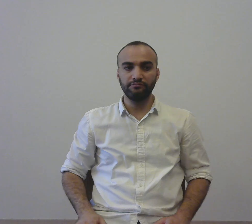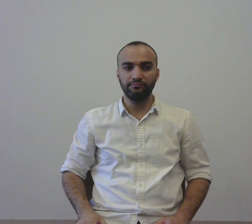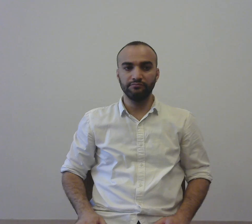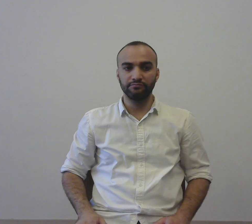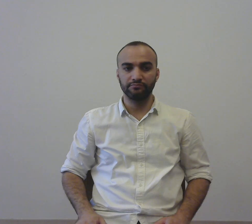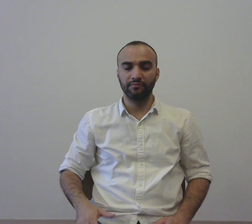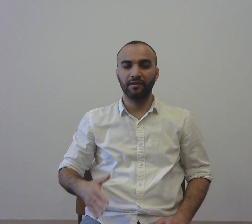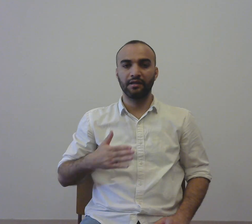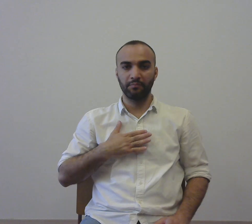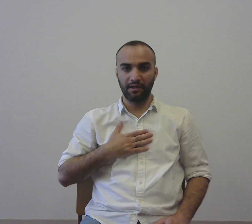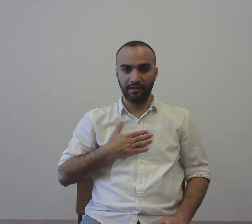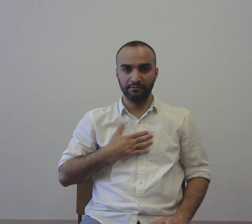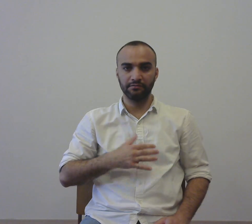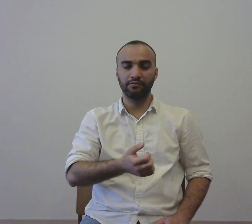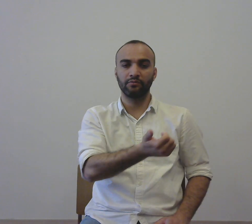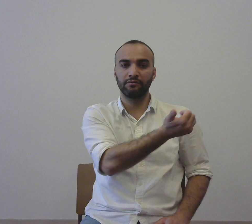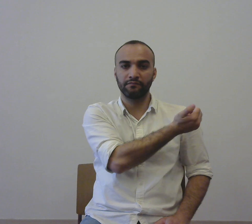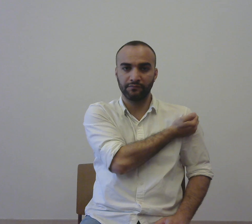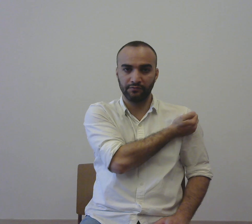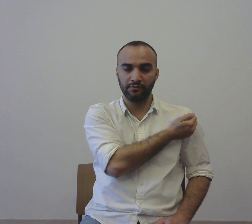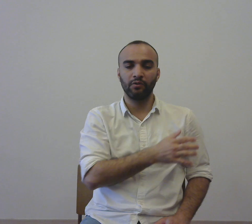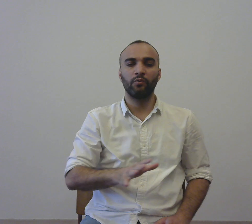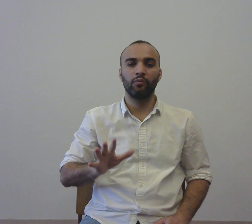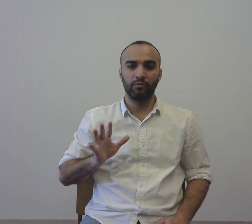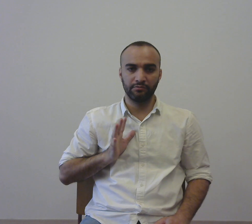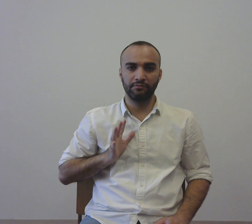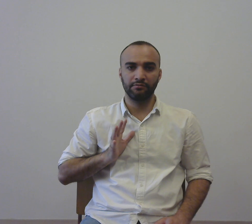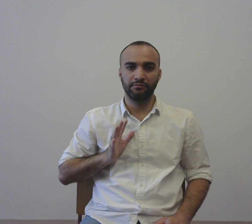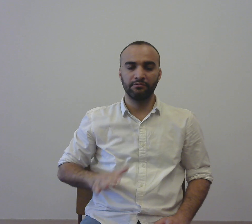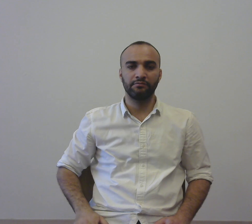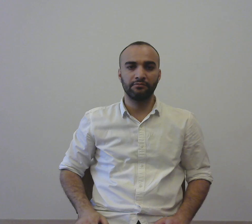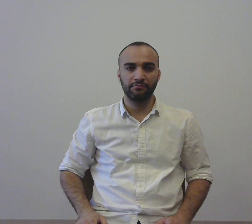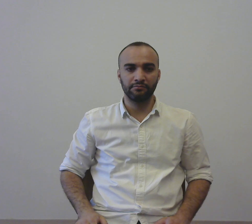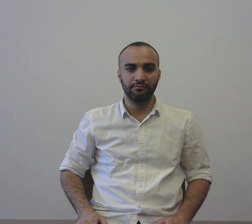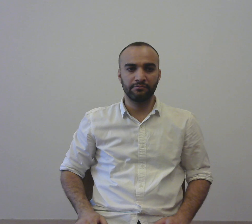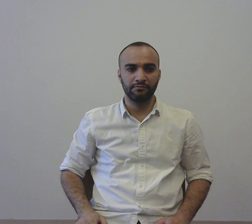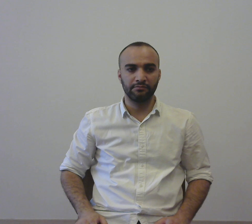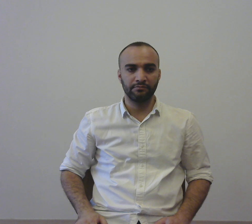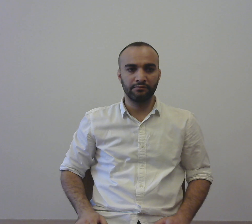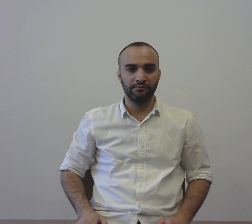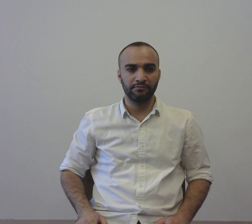Mən vaksin vurdurmuşam